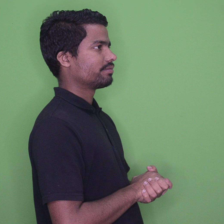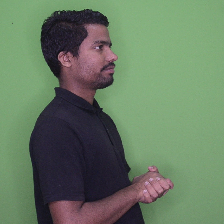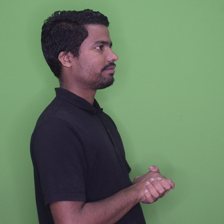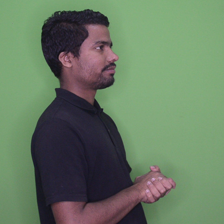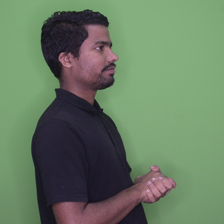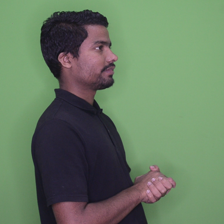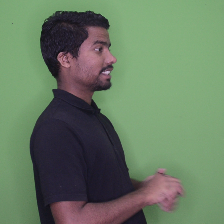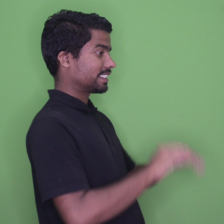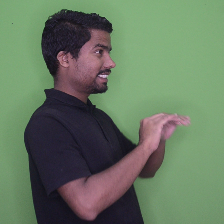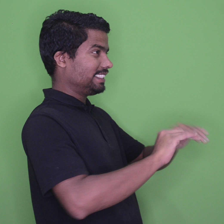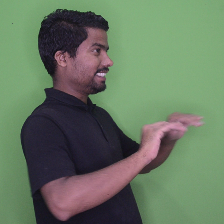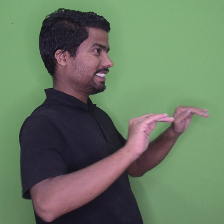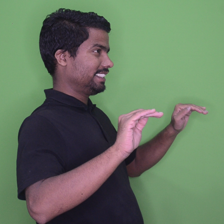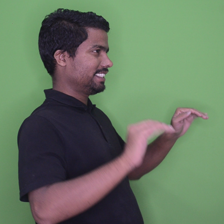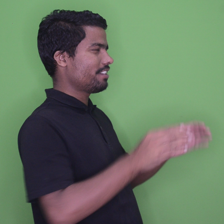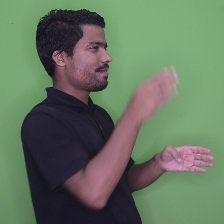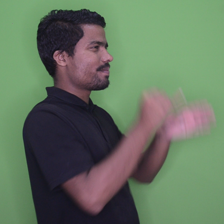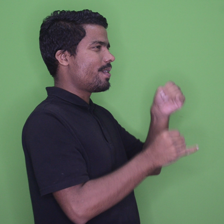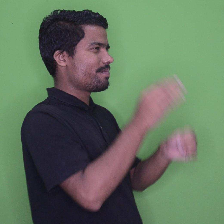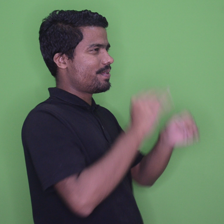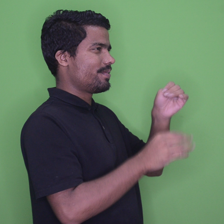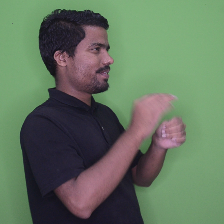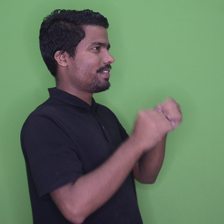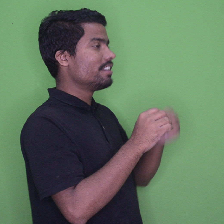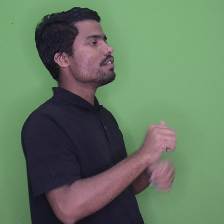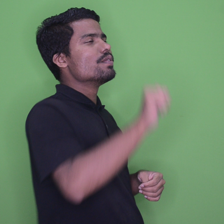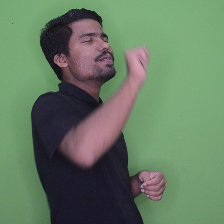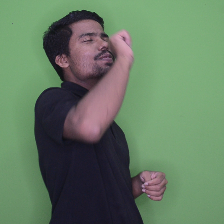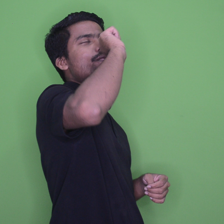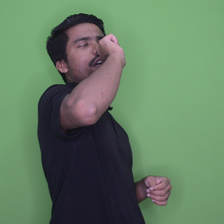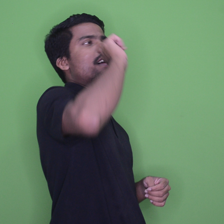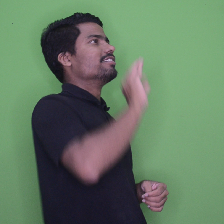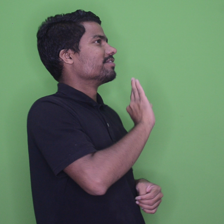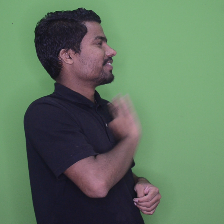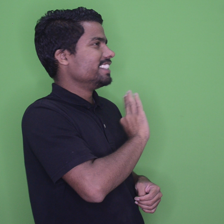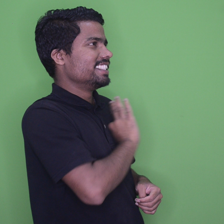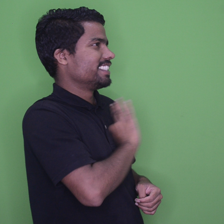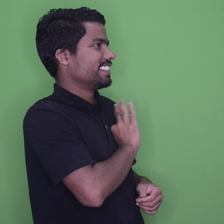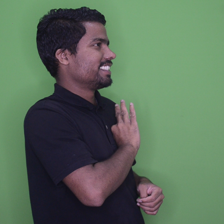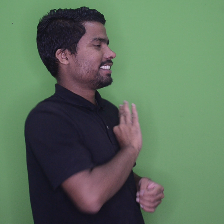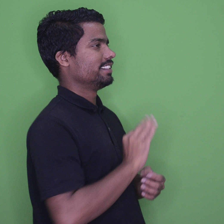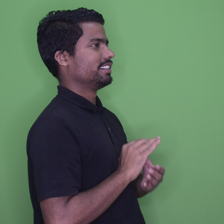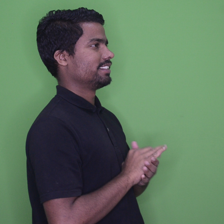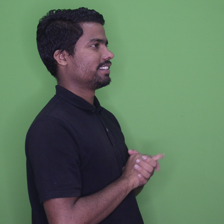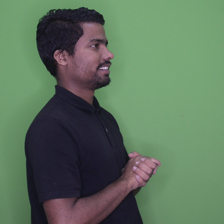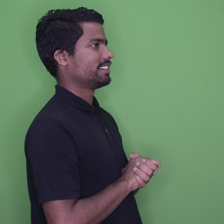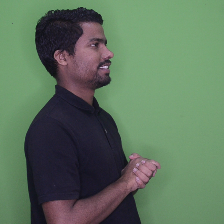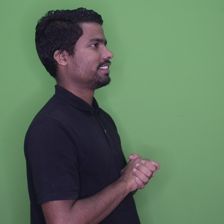children like to drink milk